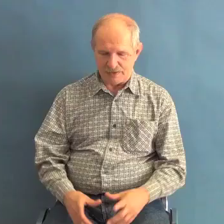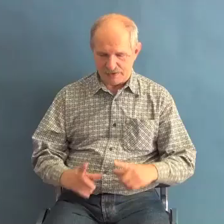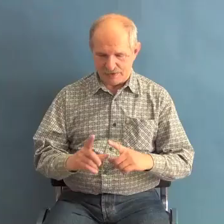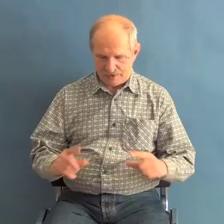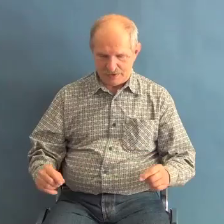Trójkąt.